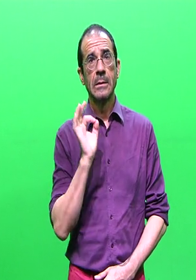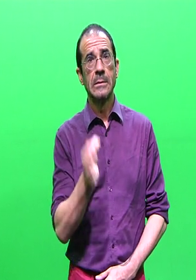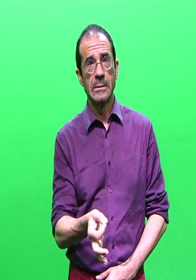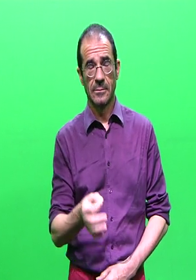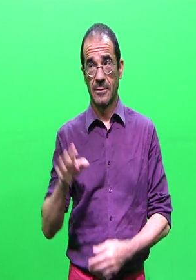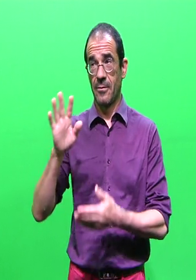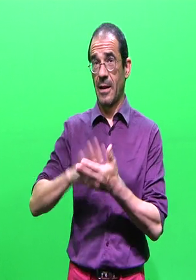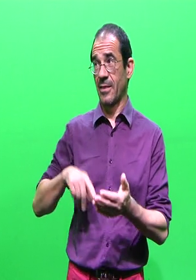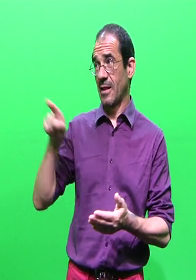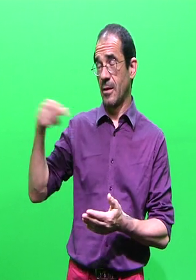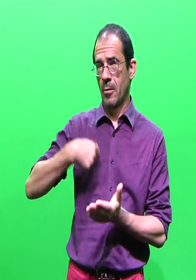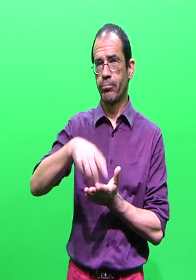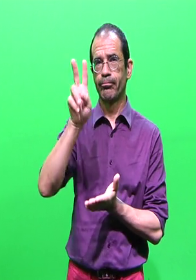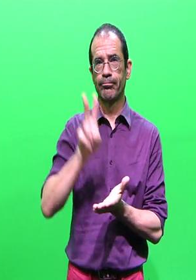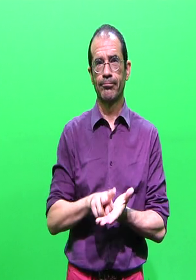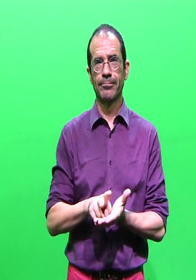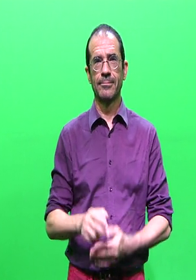Sí, he caigut a Barcelona.